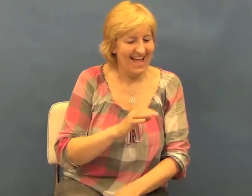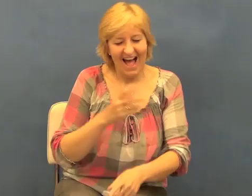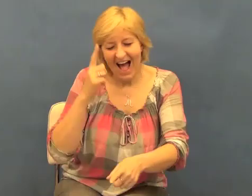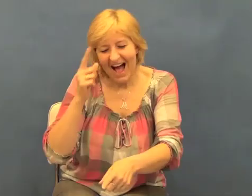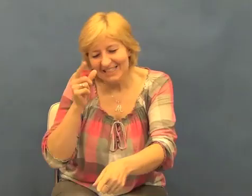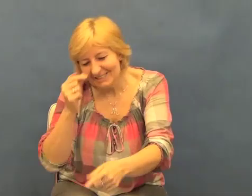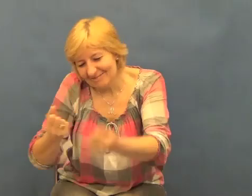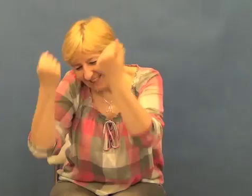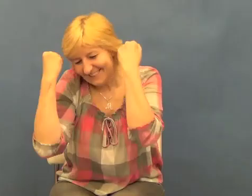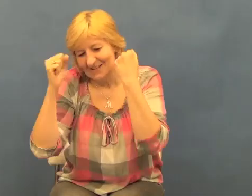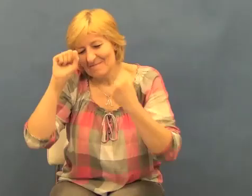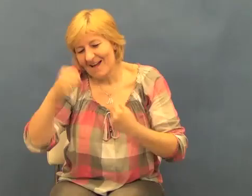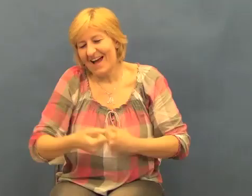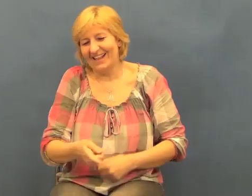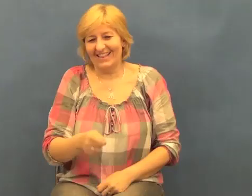No tak, on śpi, przykrywa się kołdrą, jest uparty.